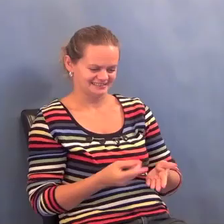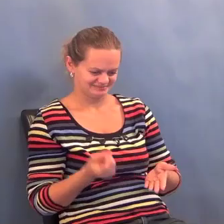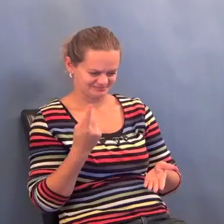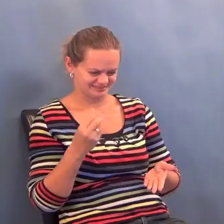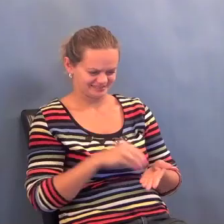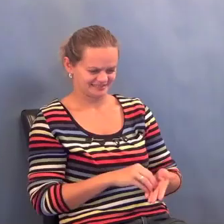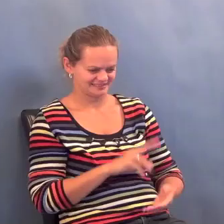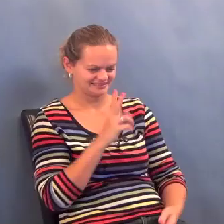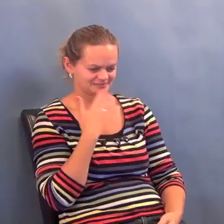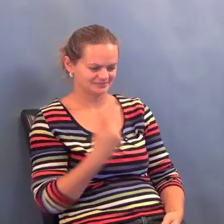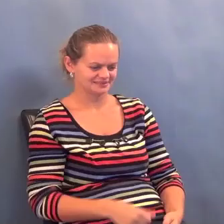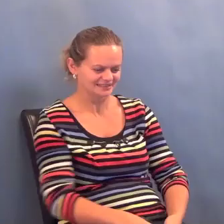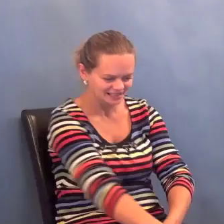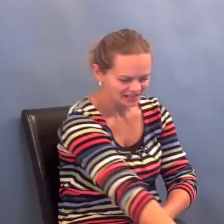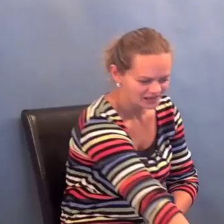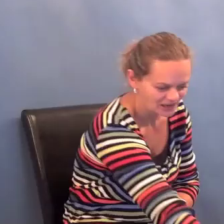Jest dodany, dodatkowo drugiego nie ma.